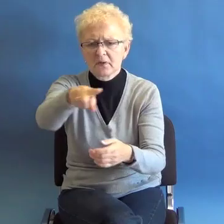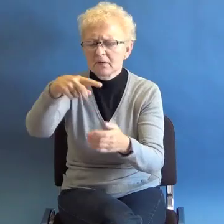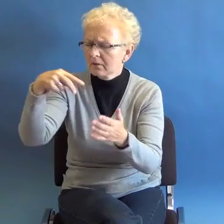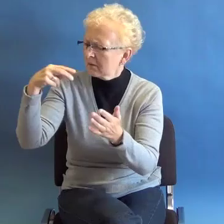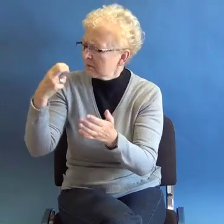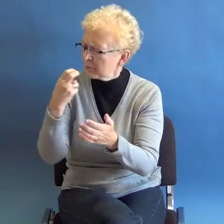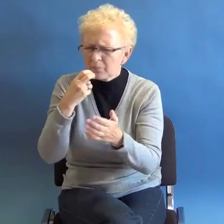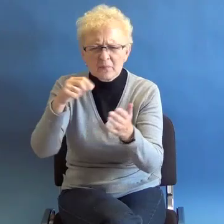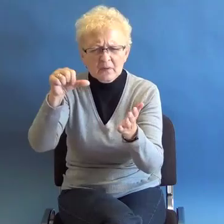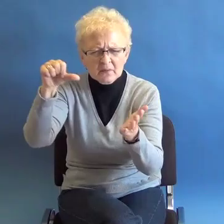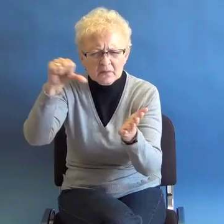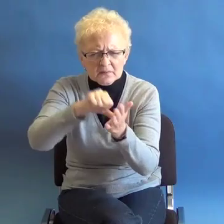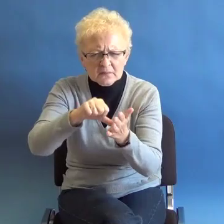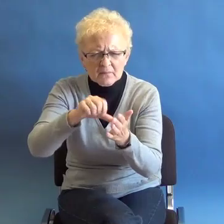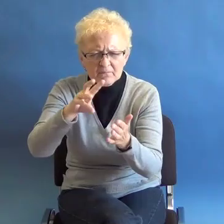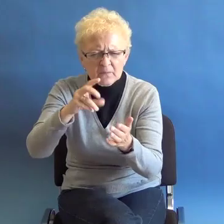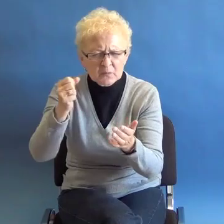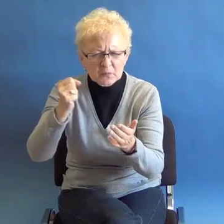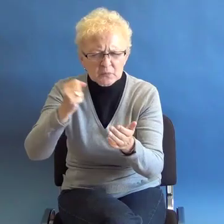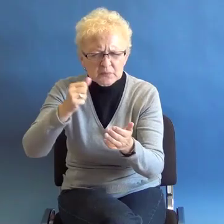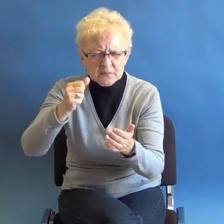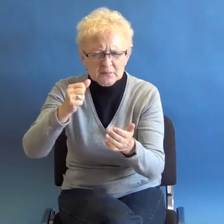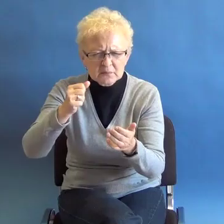Prąd o mocy tysiąca watów. Silny.